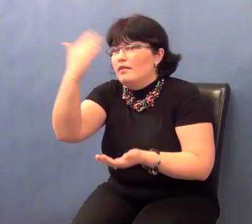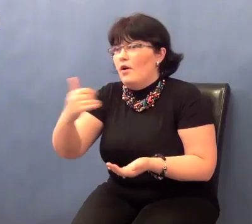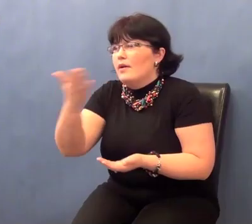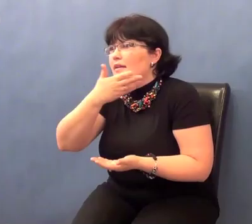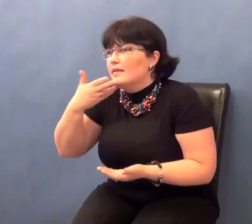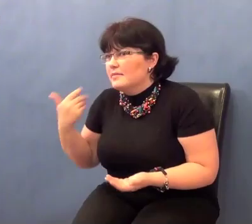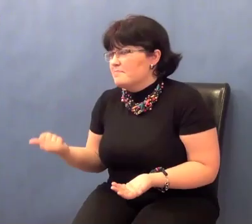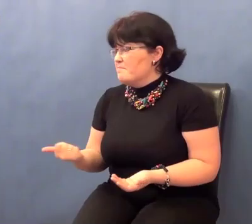Nie ma.